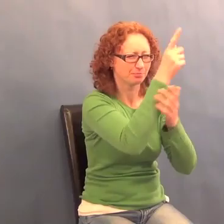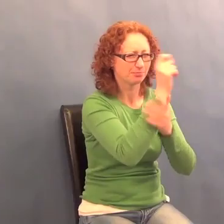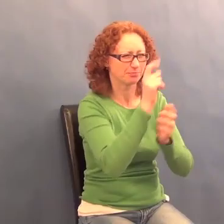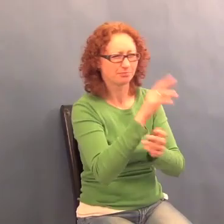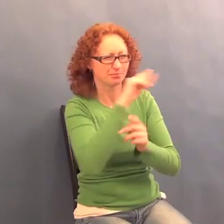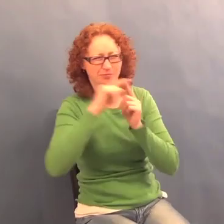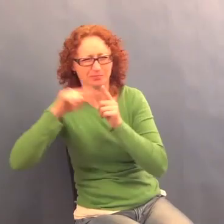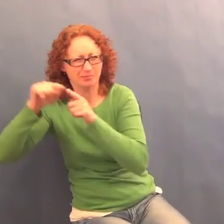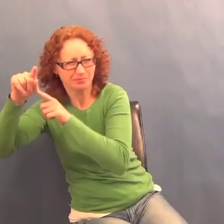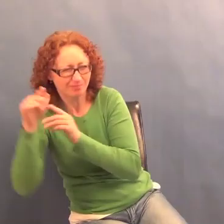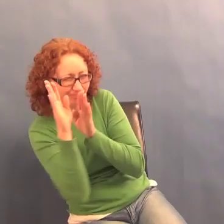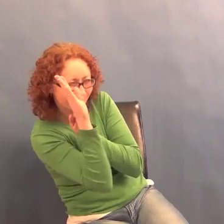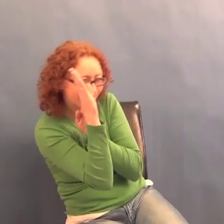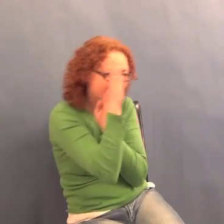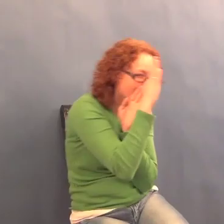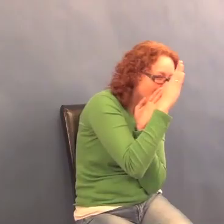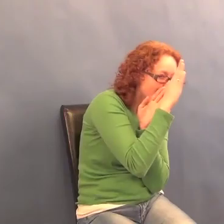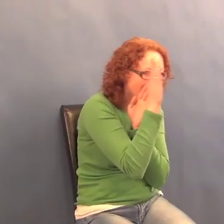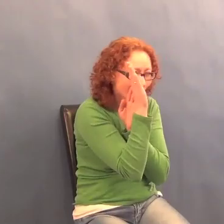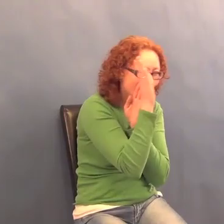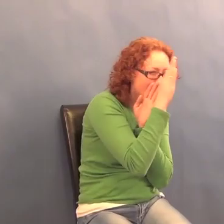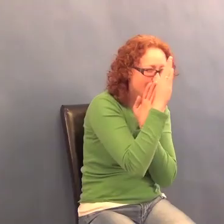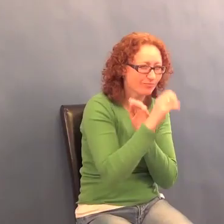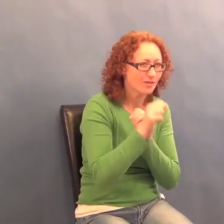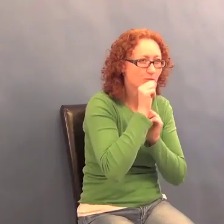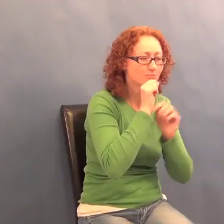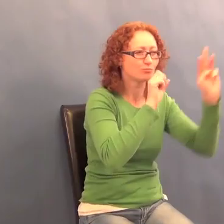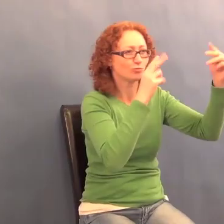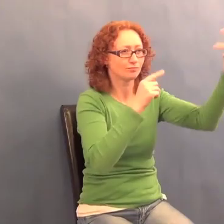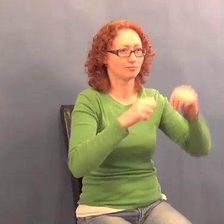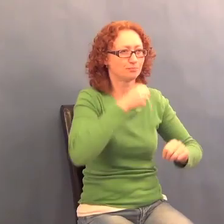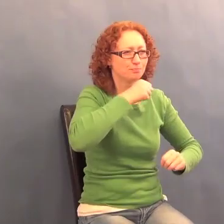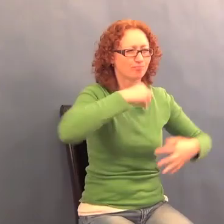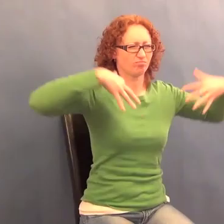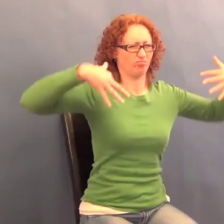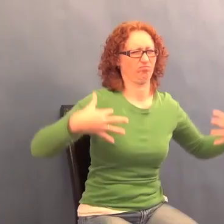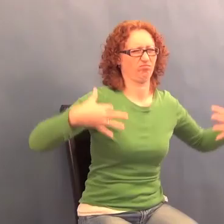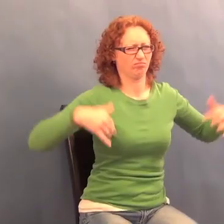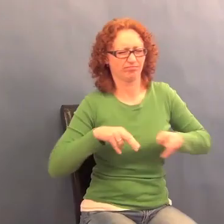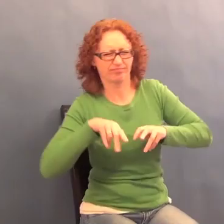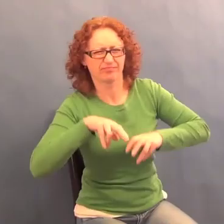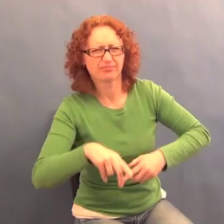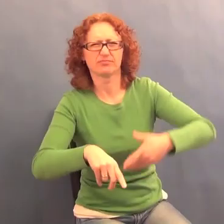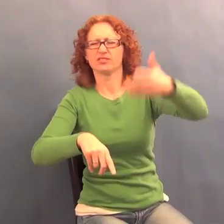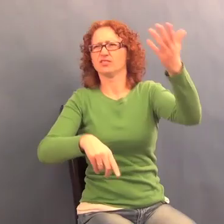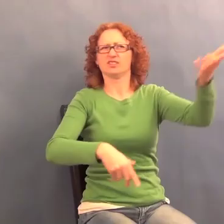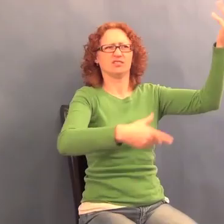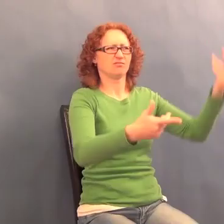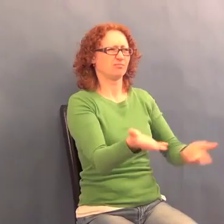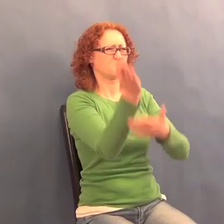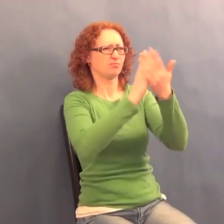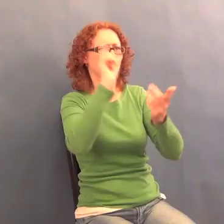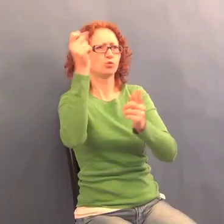Szybko się ukrywa i podgląda jak babcia z nadwagą zauważa, że szyba została zbita, bo ktoś rzucił kamieniem.